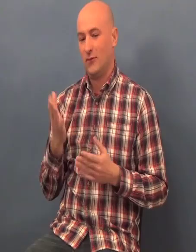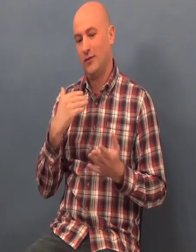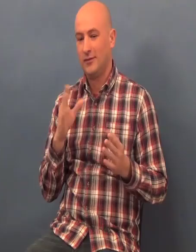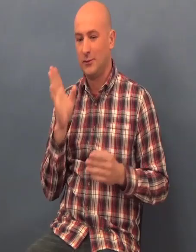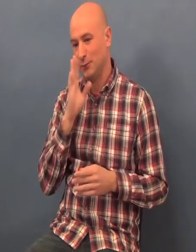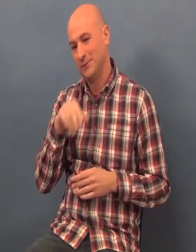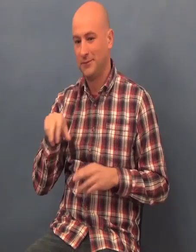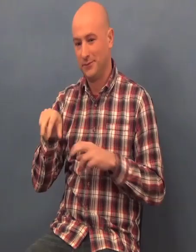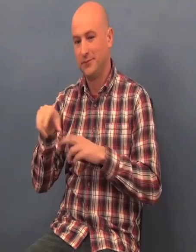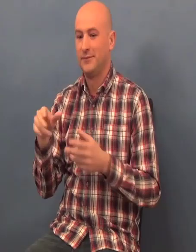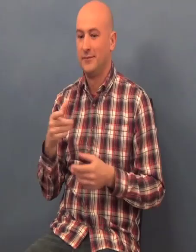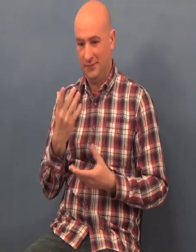"Chodźmy na dwór."